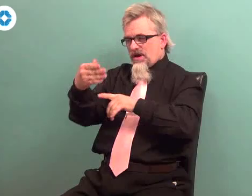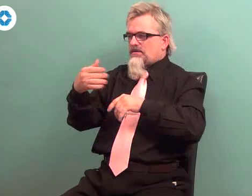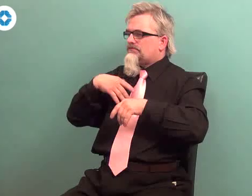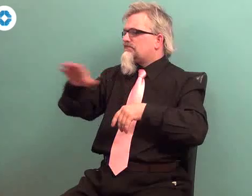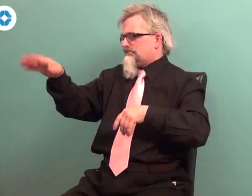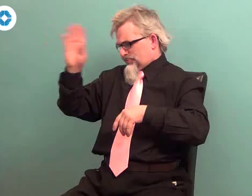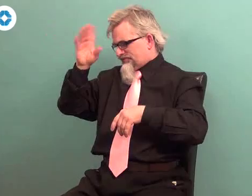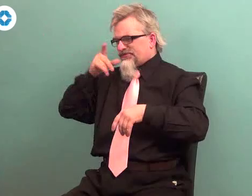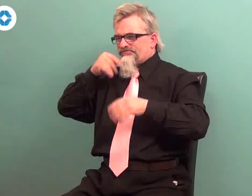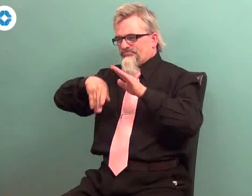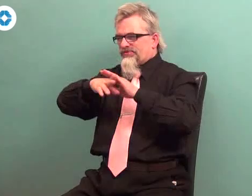Pożegnał się ze wszystkimi i poszedł spać.